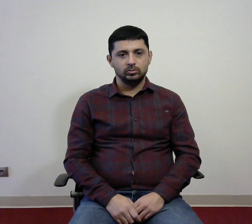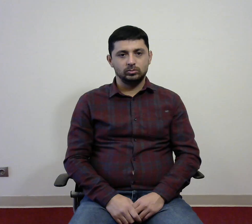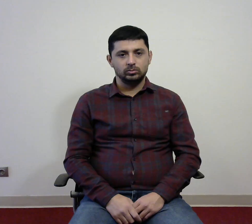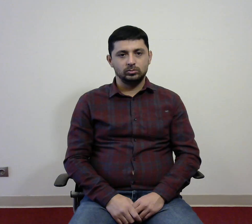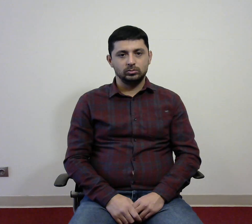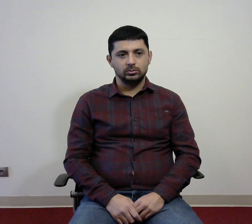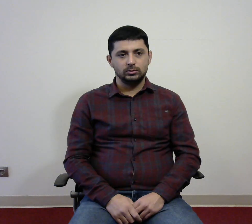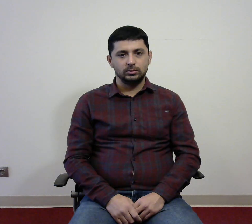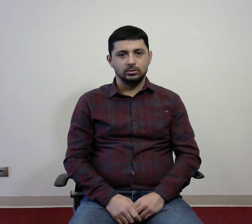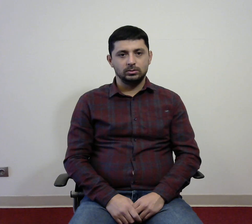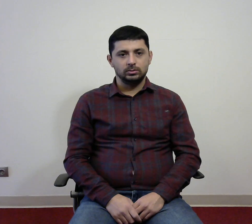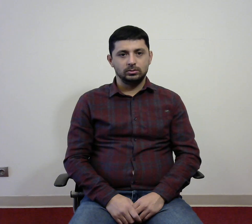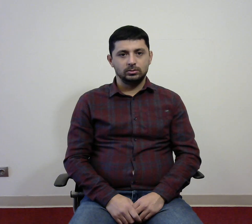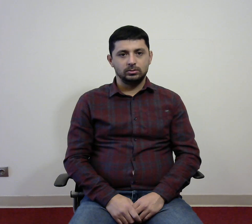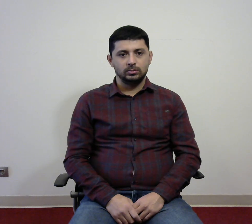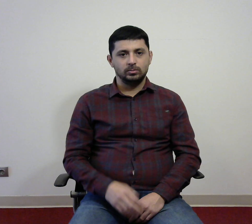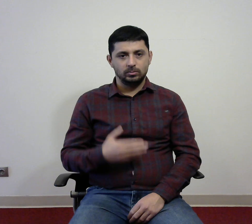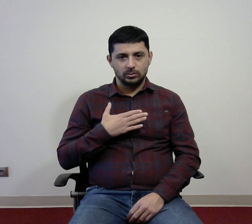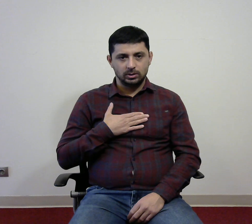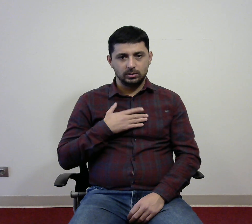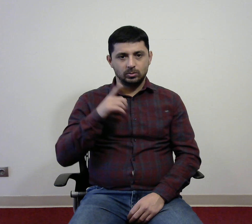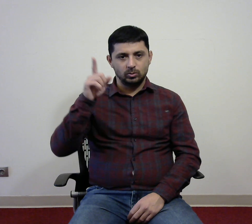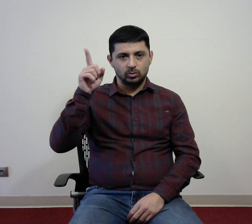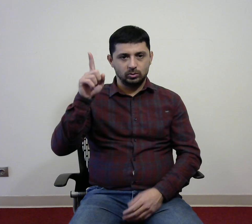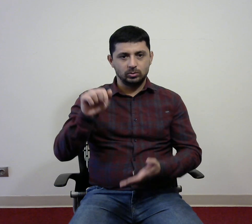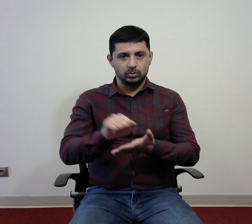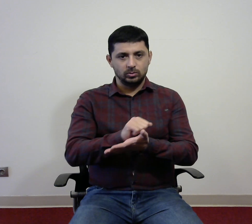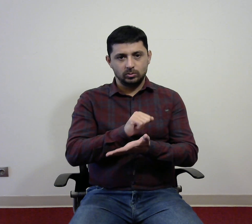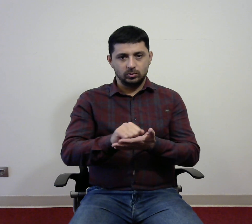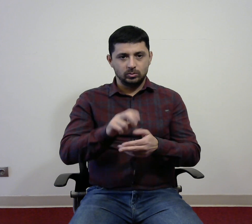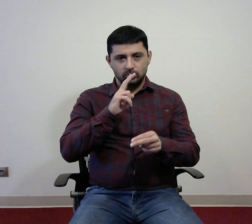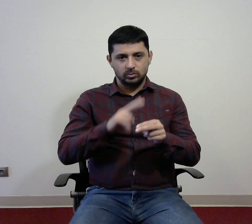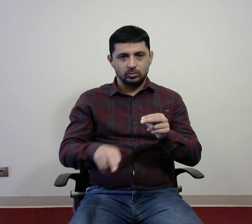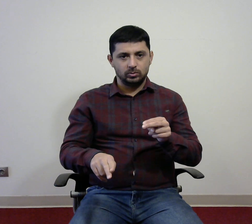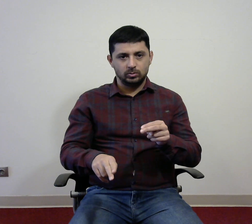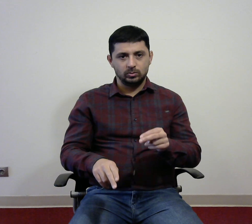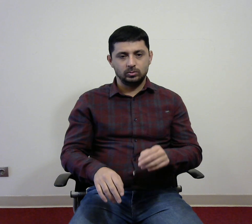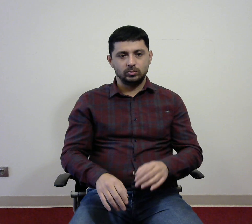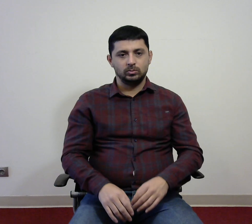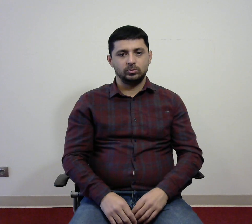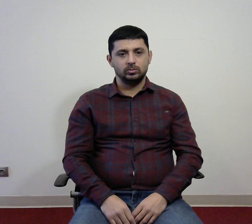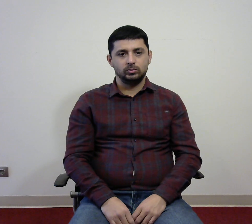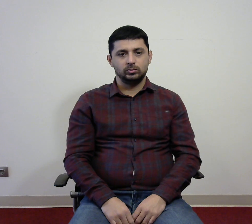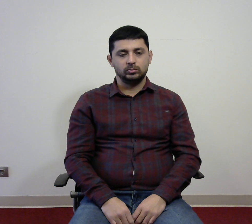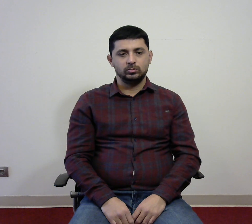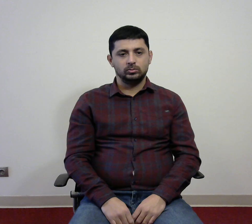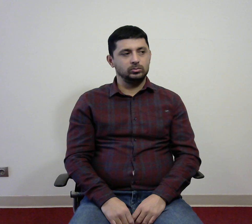Mən o sənədi itirmişdim